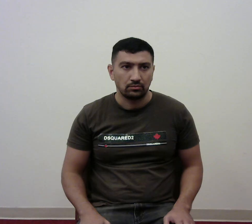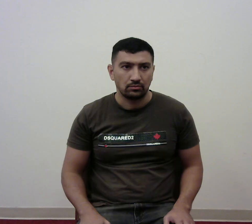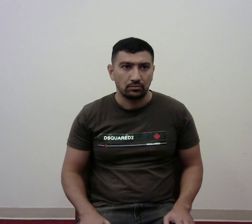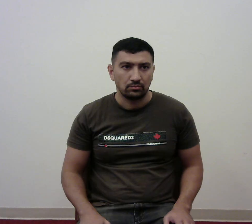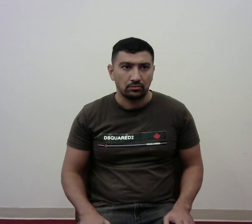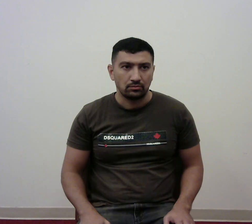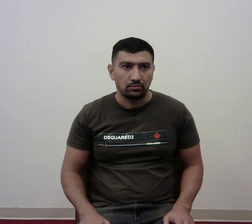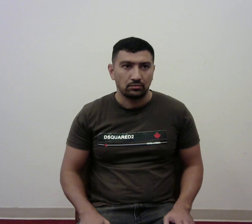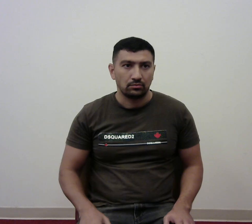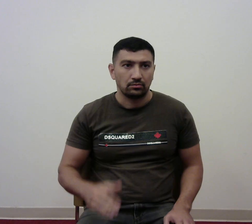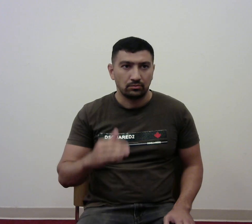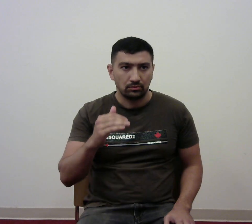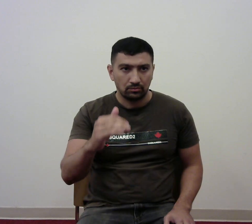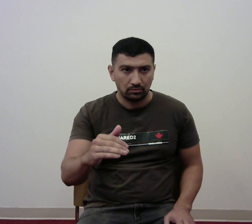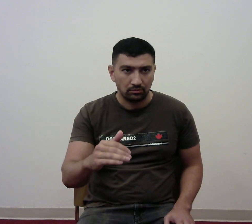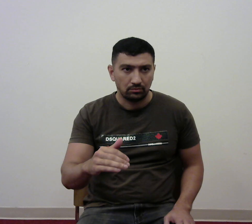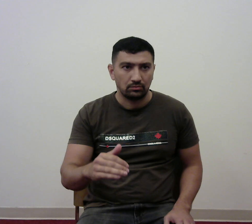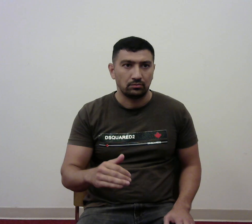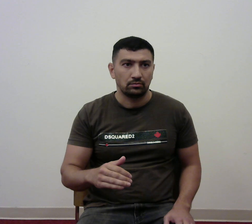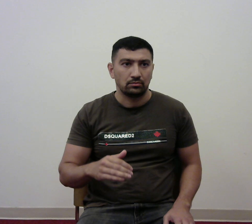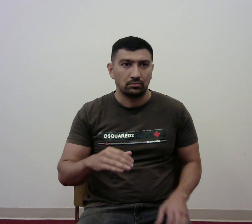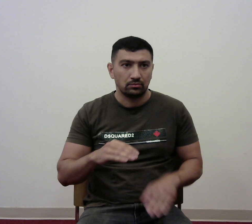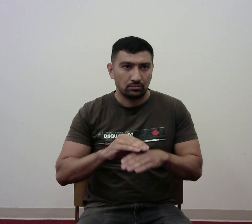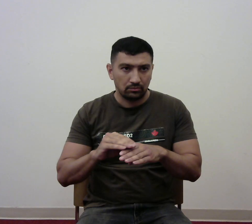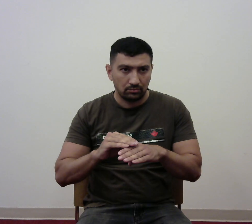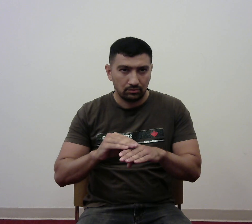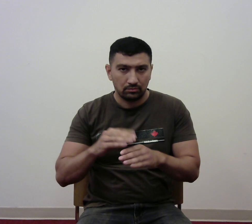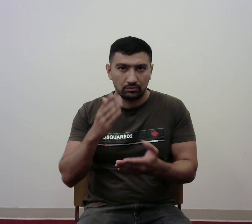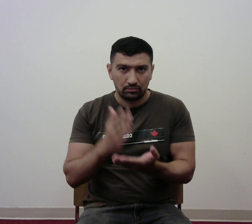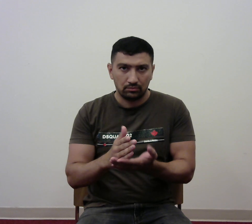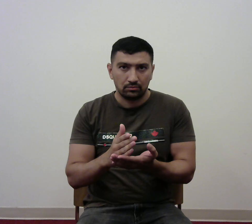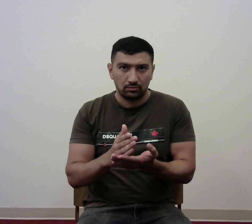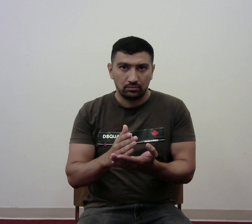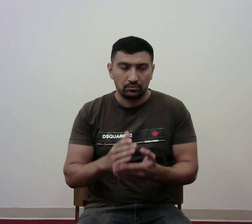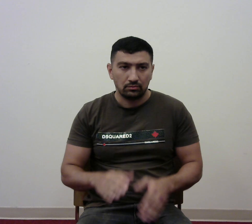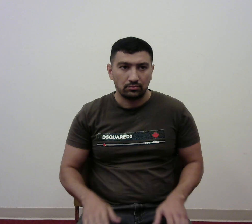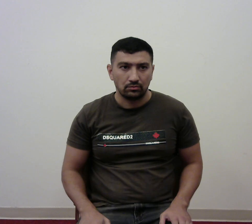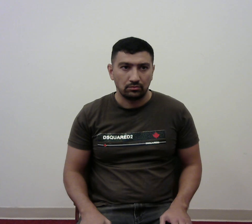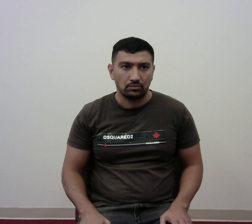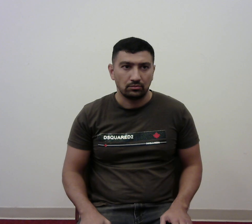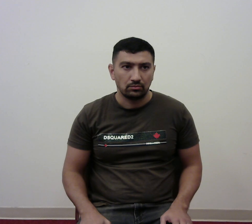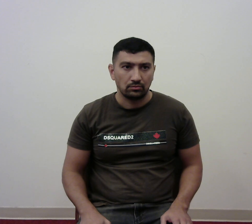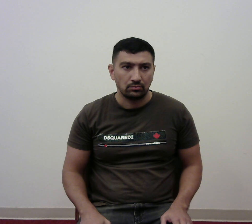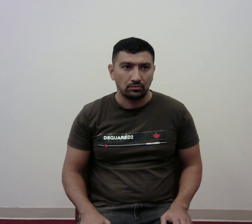Sizdə yod varmı?